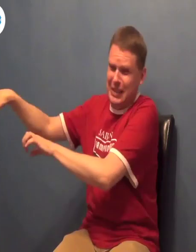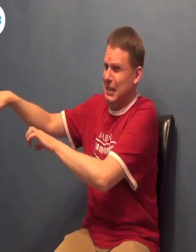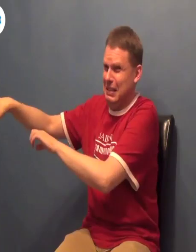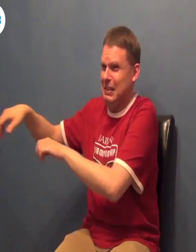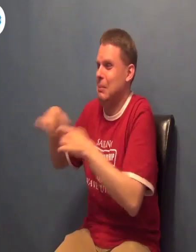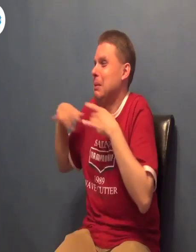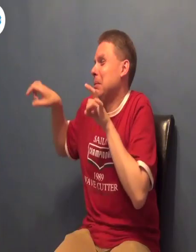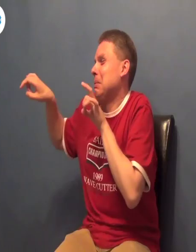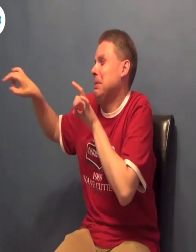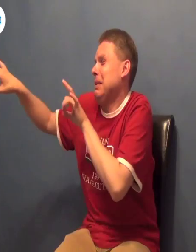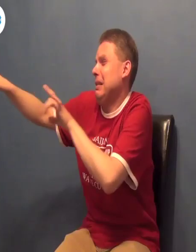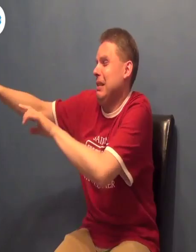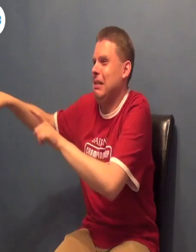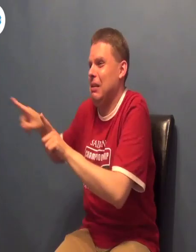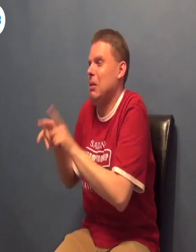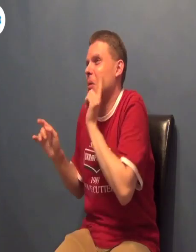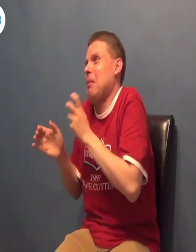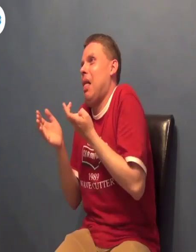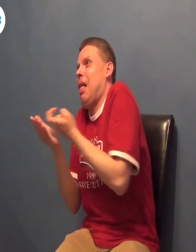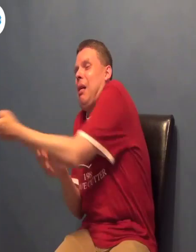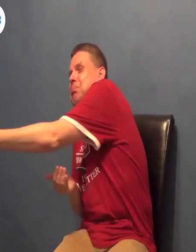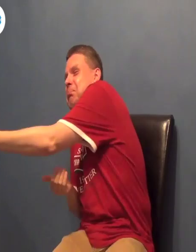Pies wybiega, chłopiec też biegnie za nim, przewraca się.